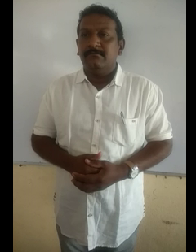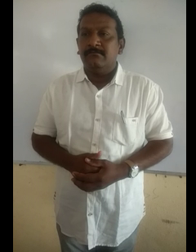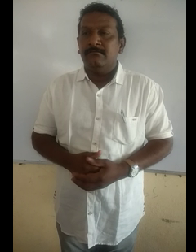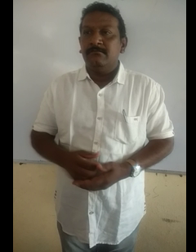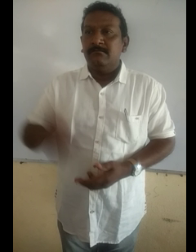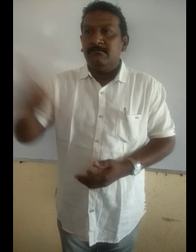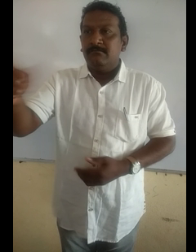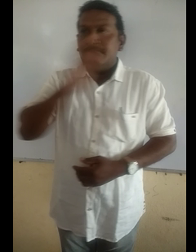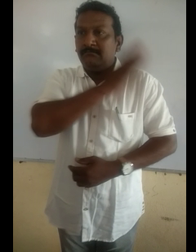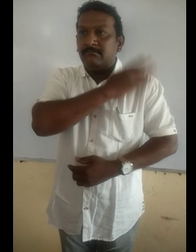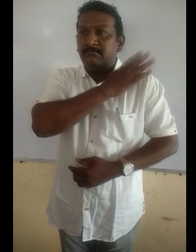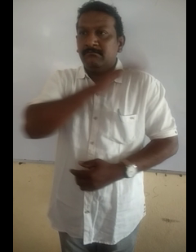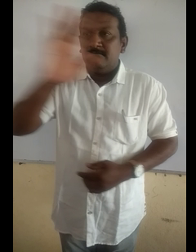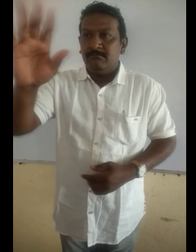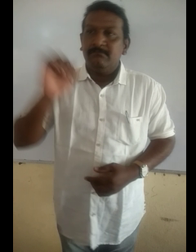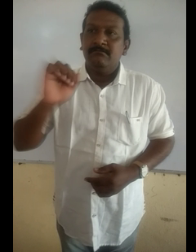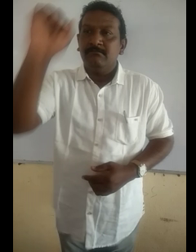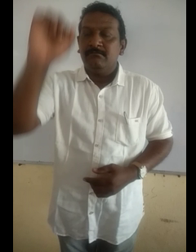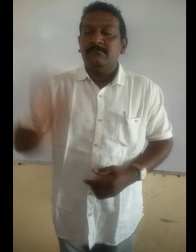take care of yourself